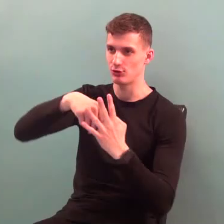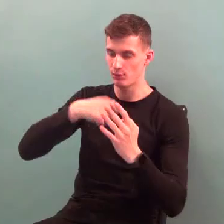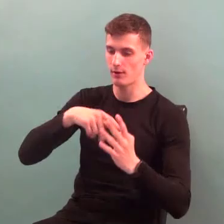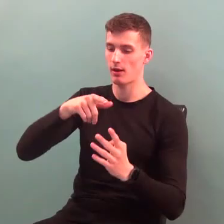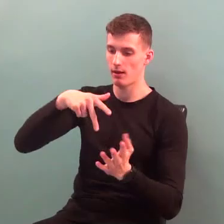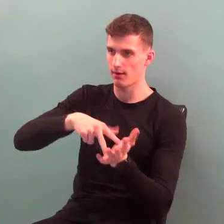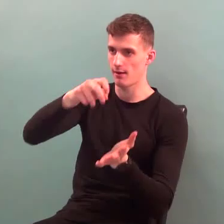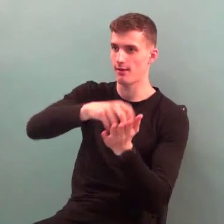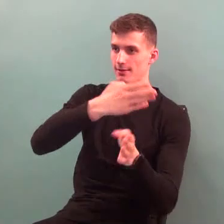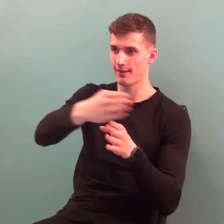Skacze dalej.